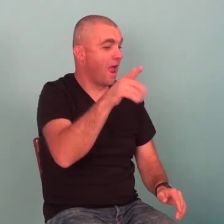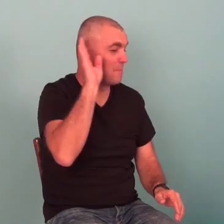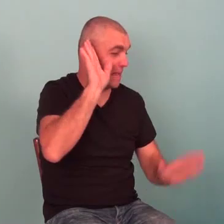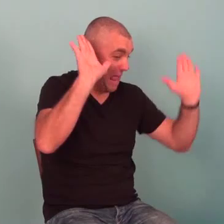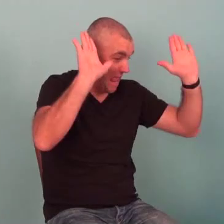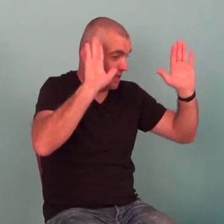Miś unosi ręce w geście poddania.